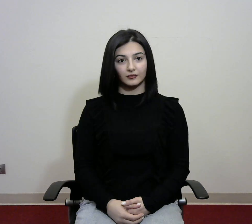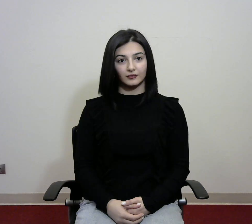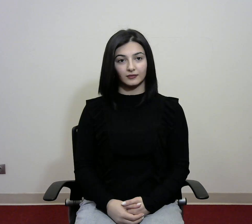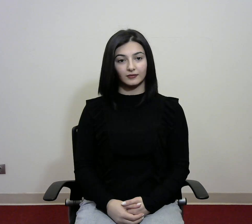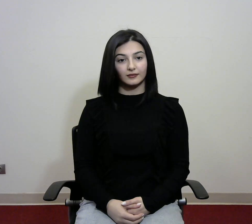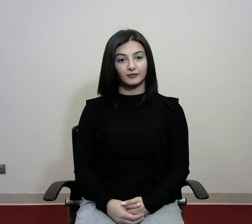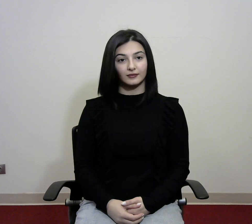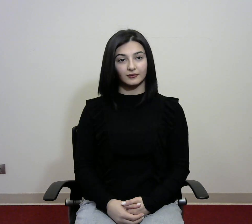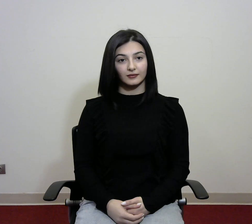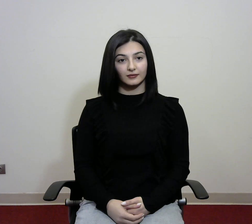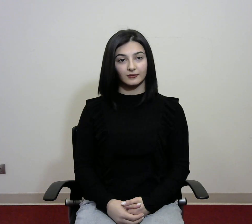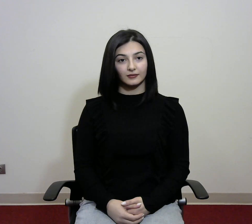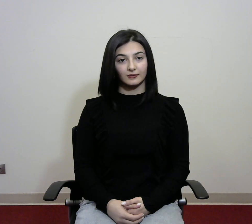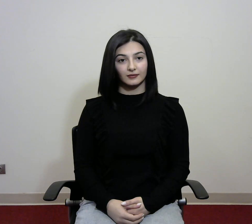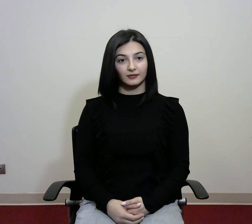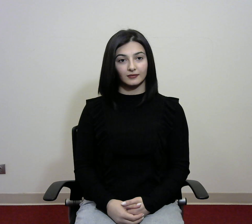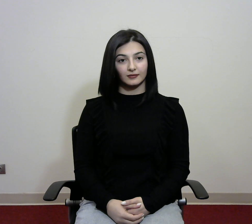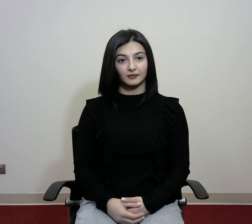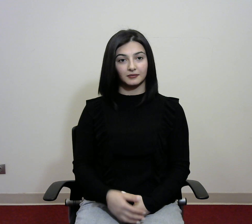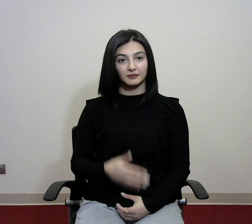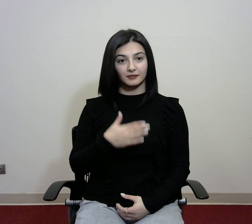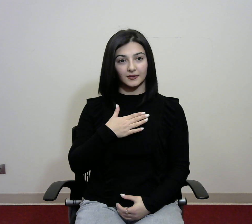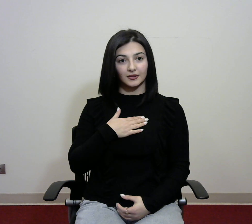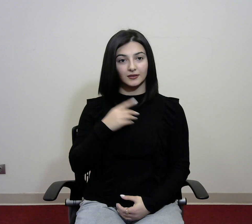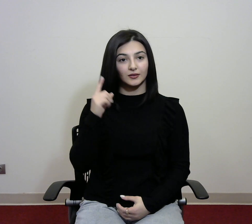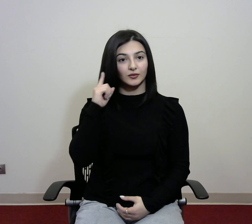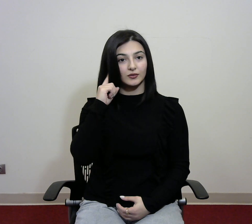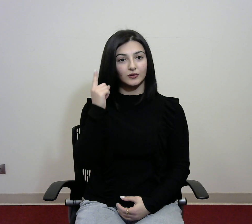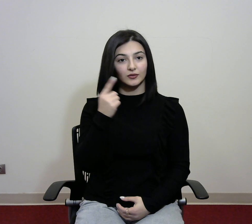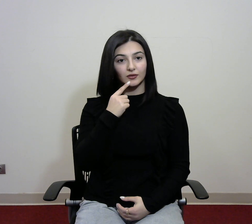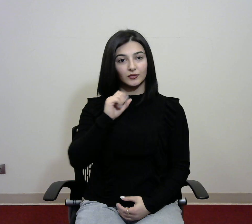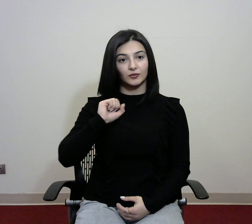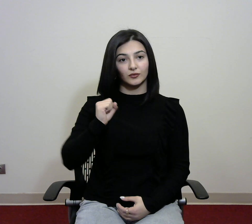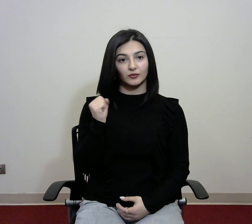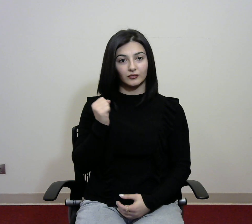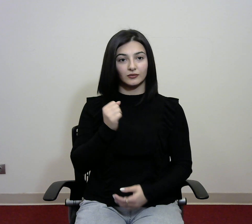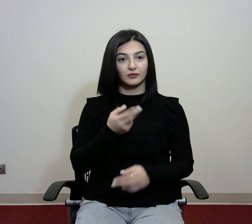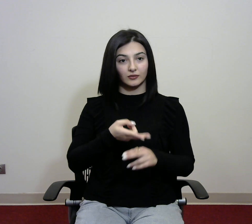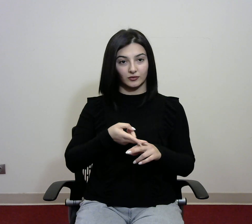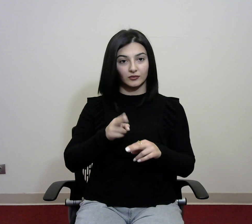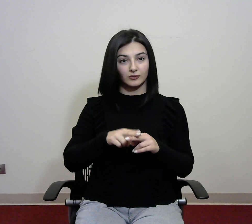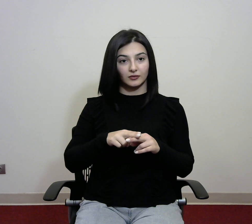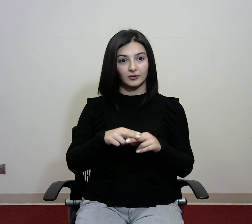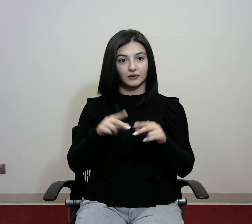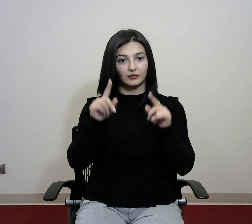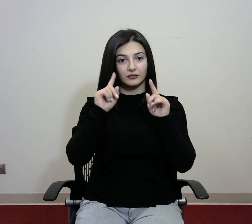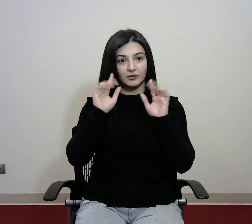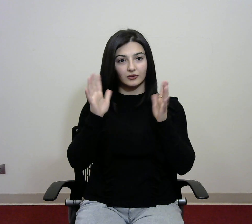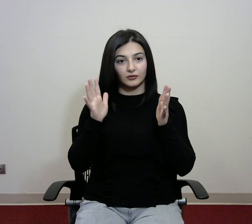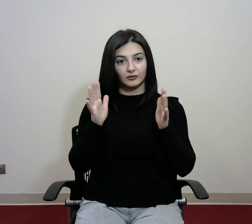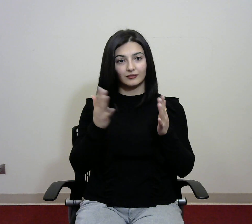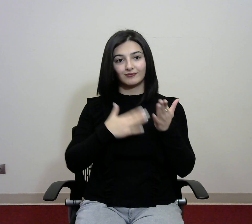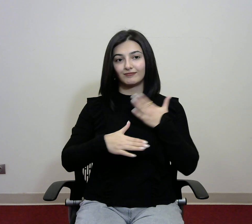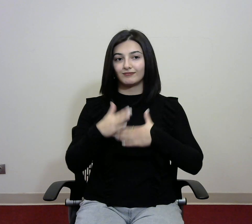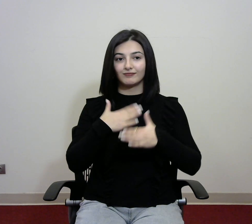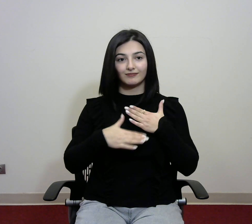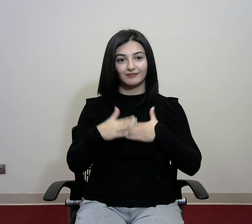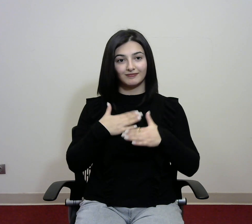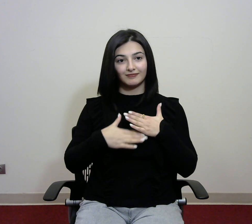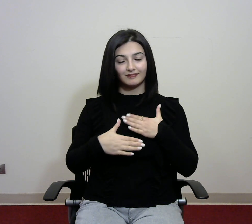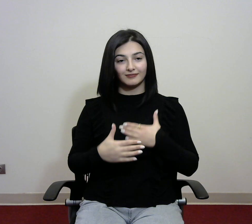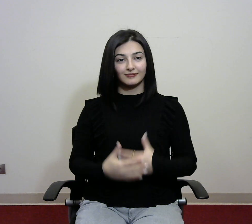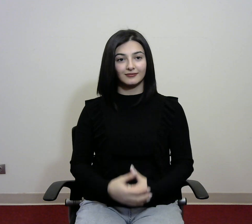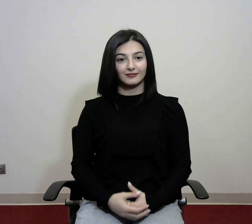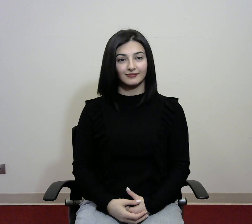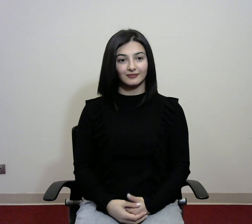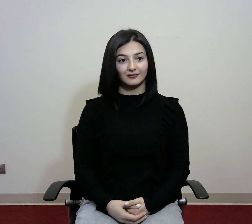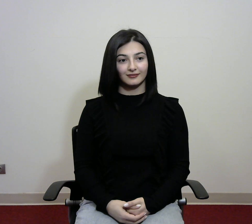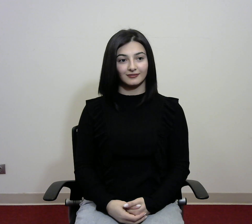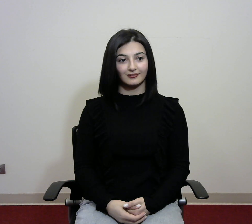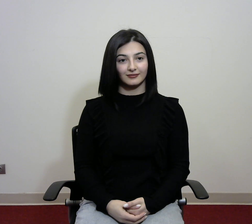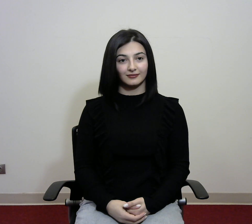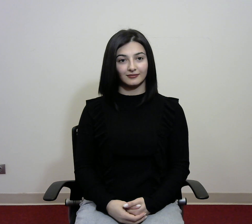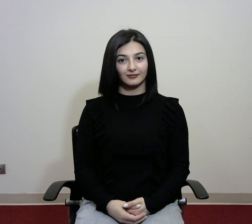Mənim eşitmə məhdudiyyətli dostlarım bu xəbərə sevinəcək